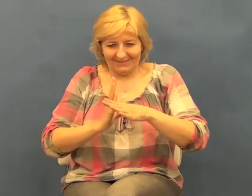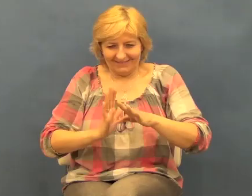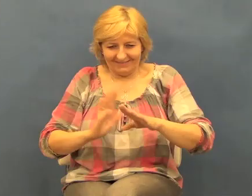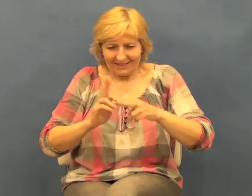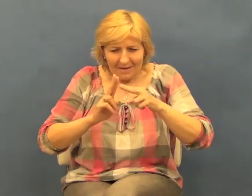A tymczasem Charlie Chaplin naprawia okno.